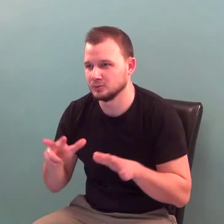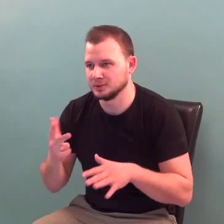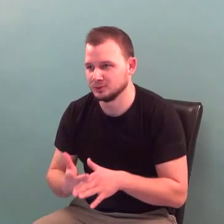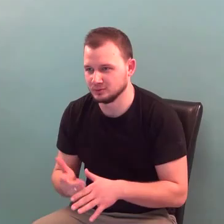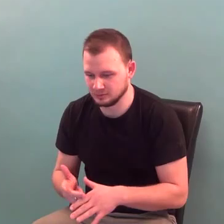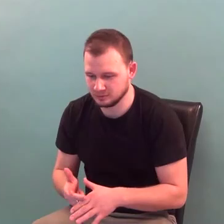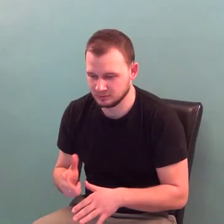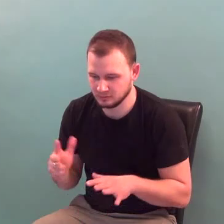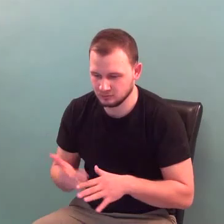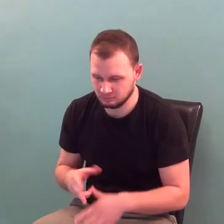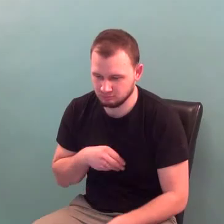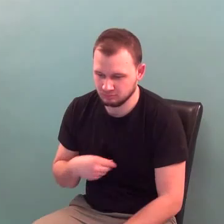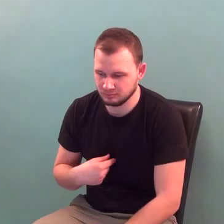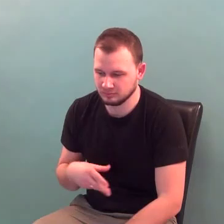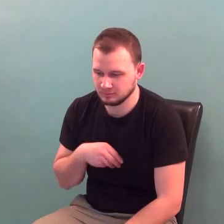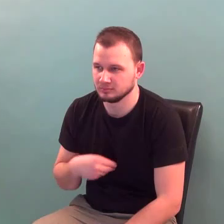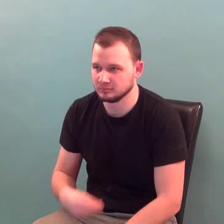Mogę o ósmej trzydzieści.